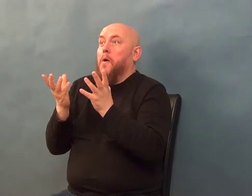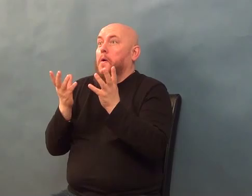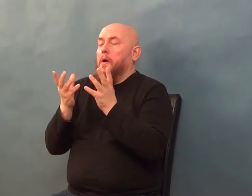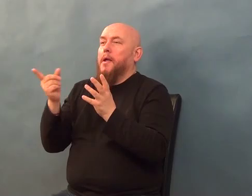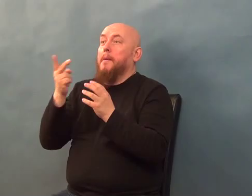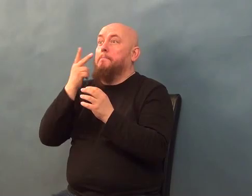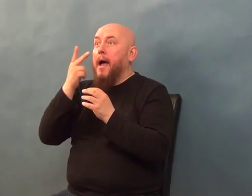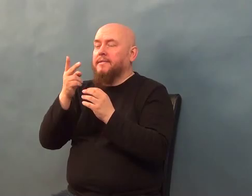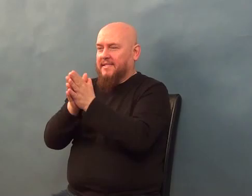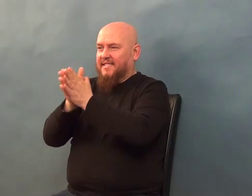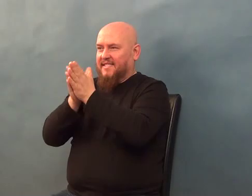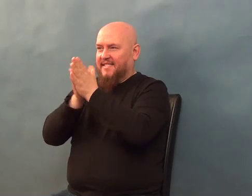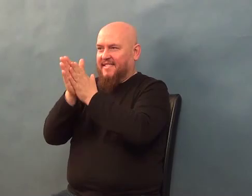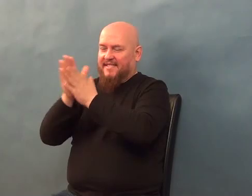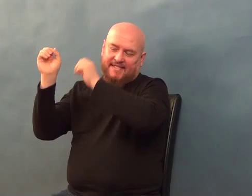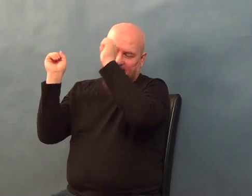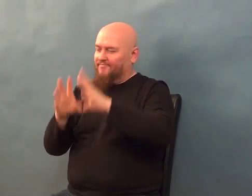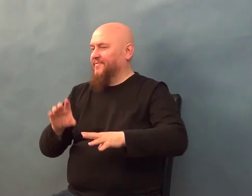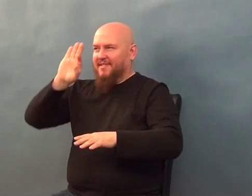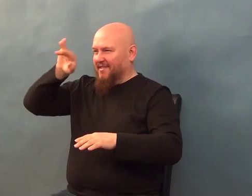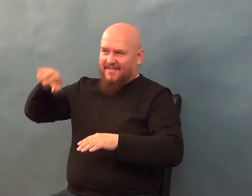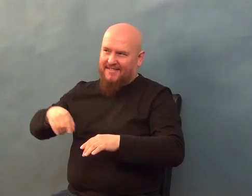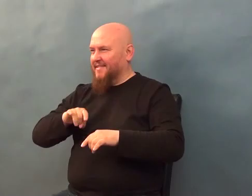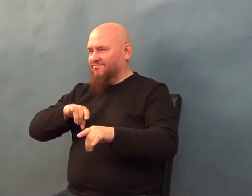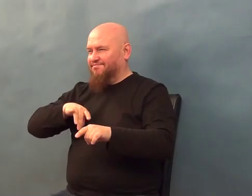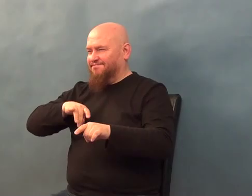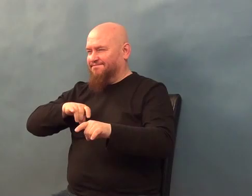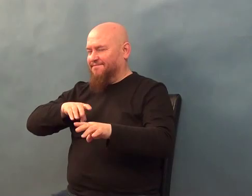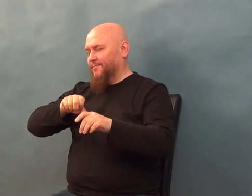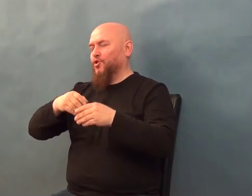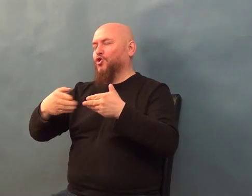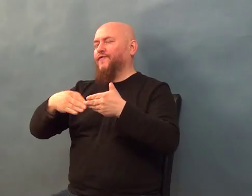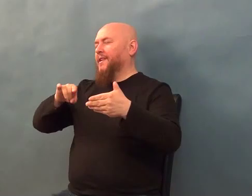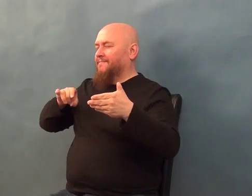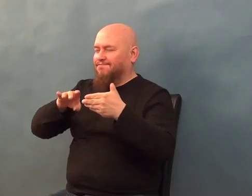Kot patrzy, zaciera łapy, rzuca lornetkę, biegnie na dół, dociera do drzwi.